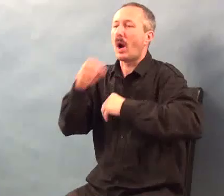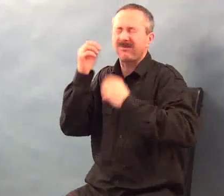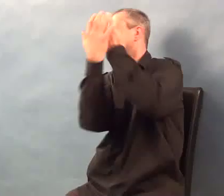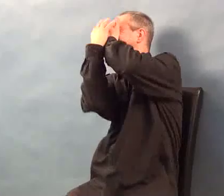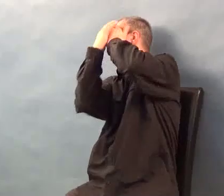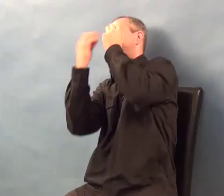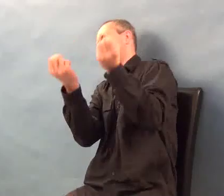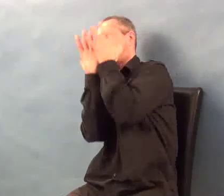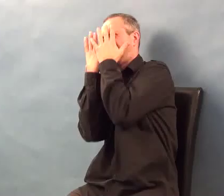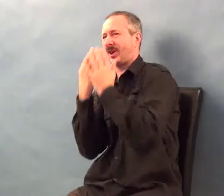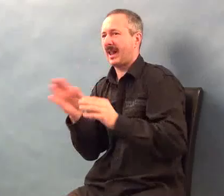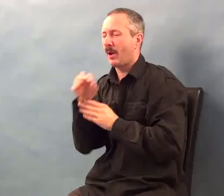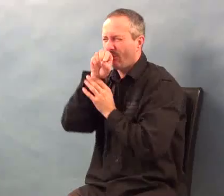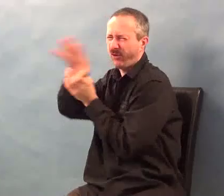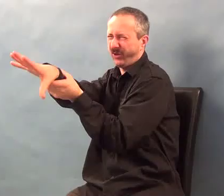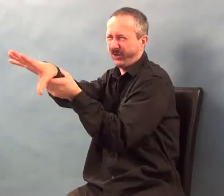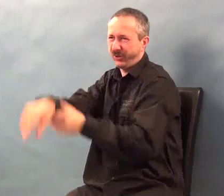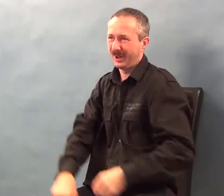Kot jest cały mokry, opluty przez rybę.